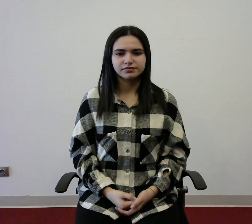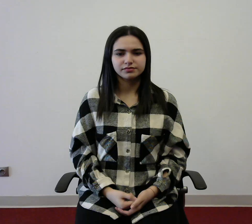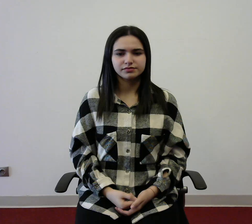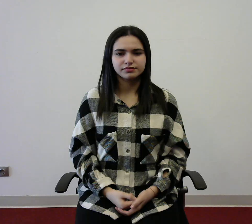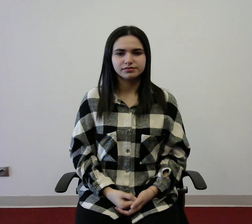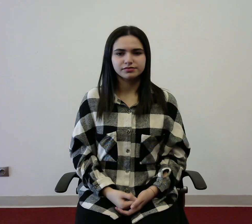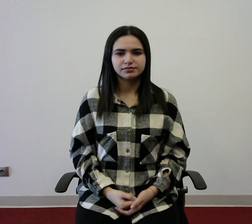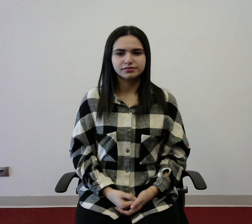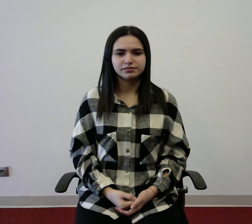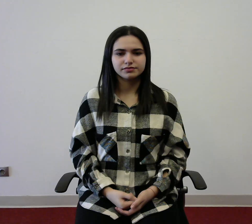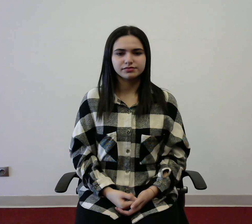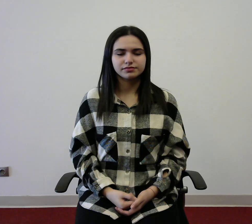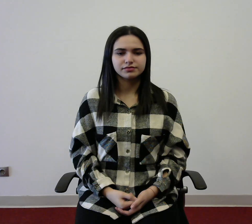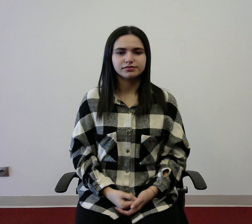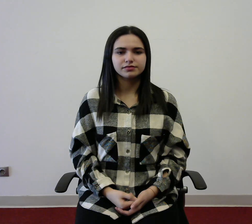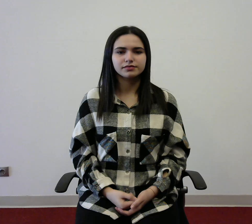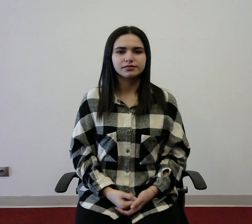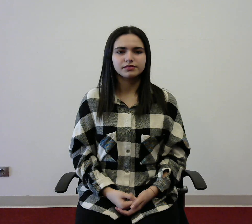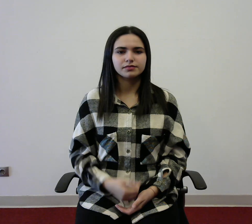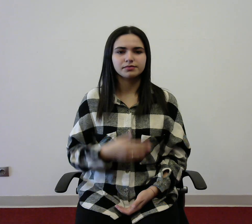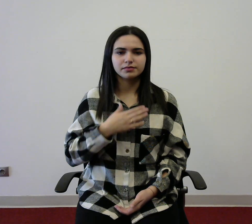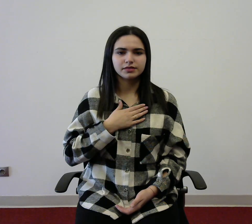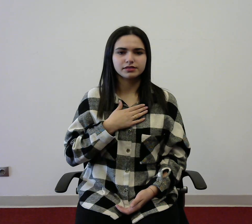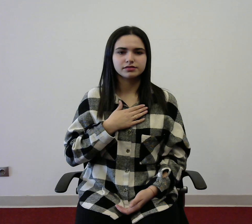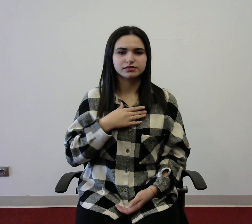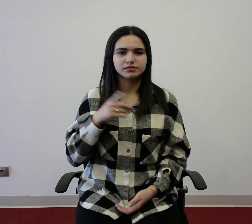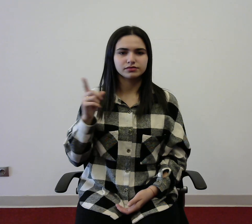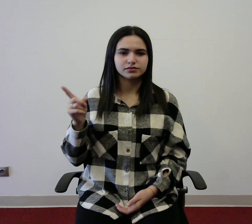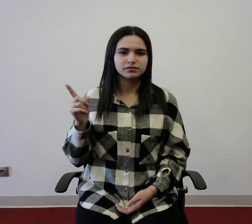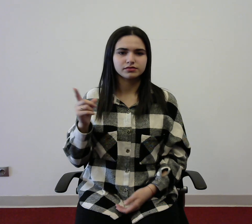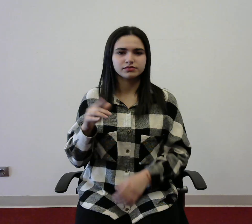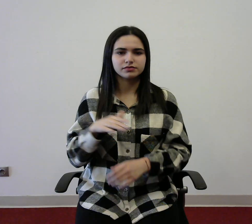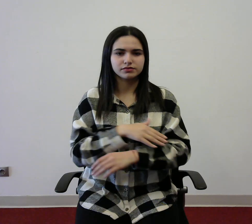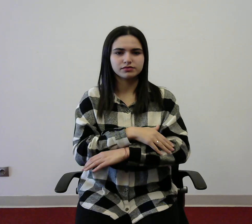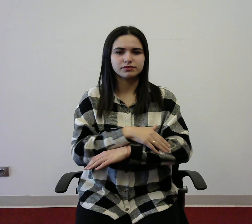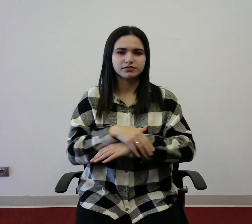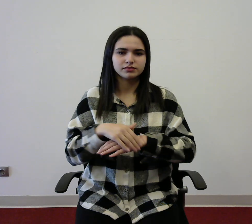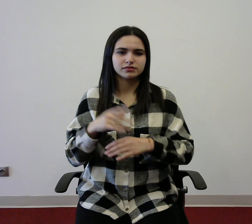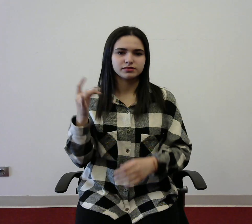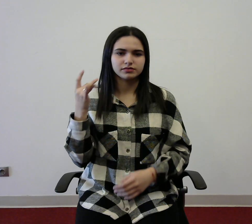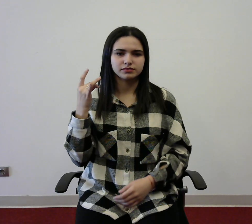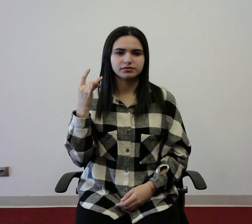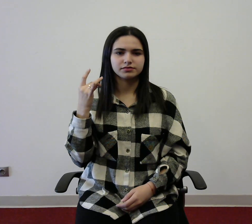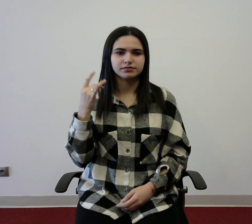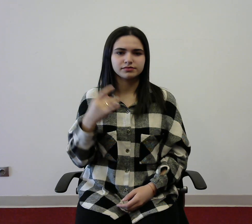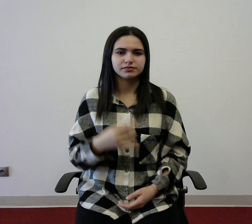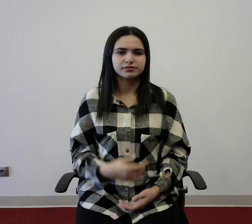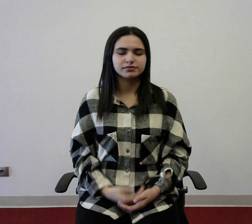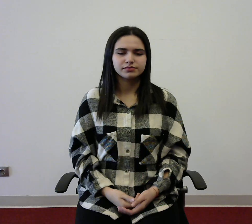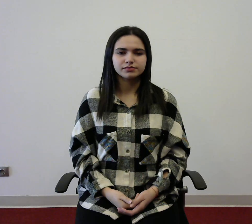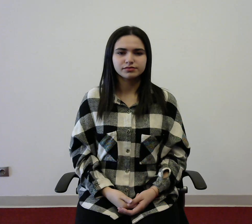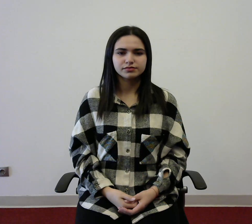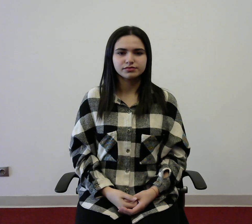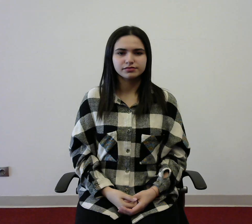Mənə oranın ünvanını deyin